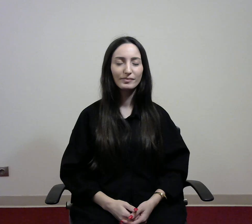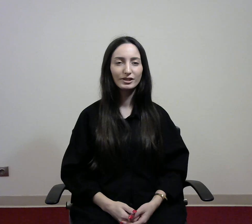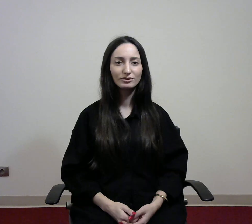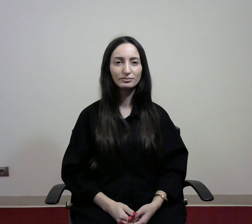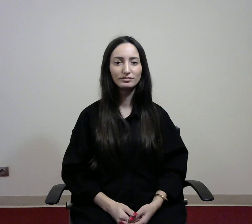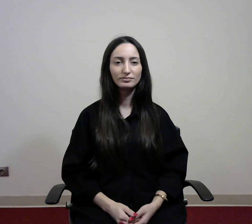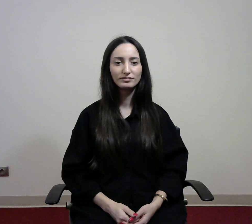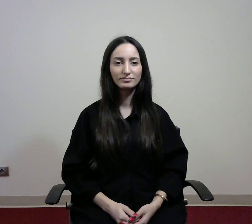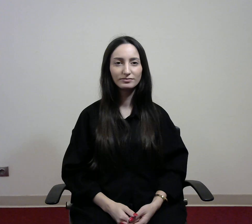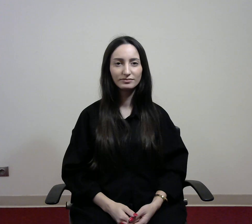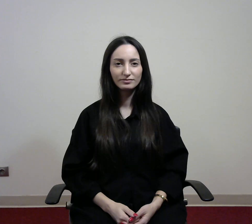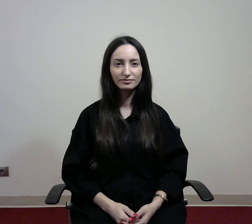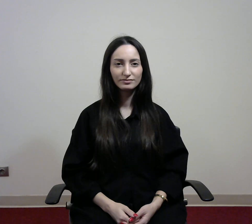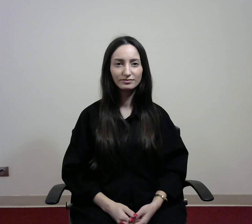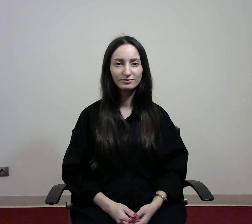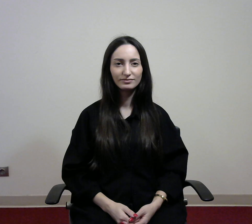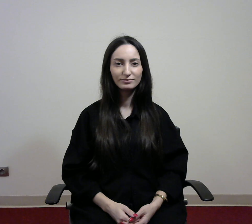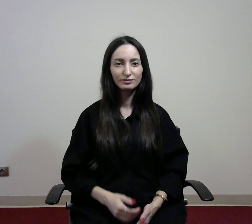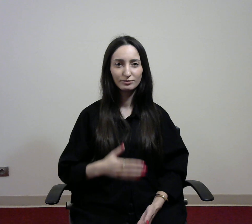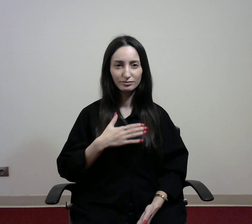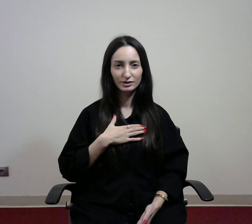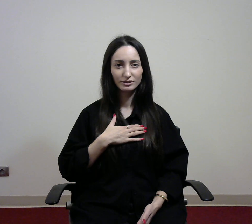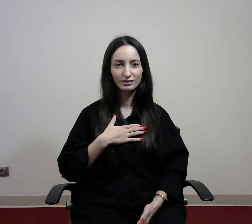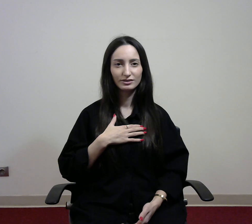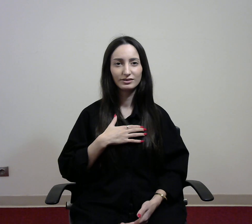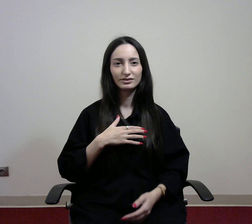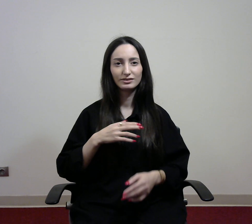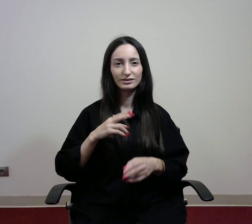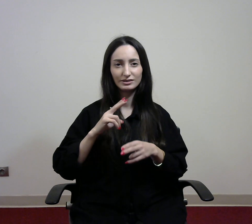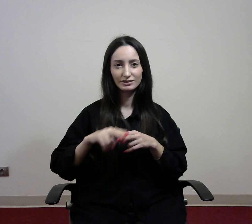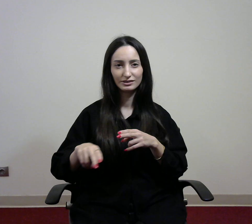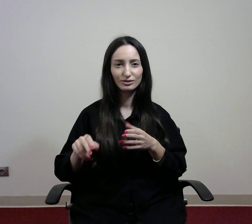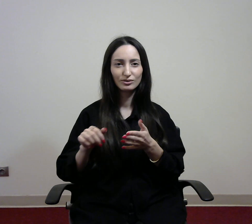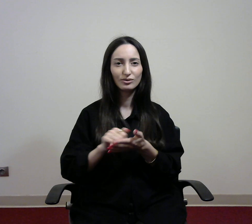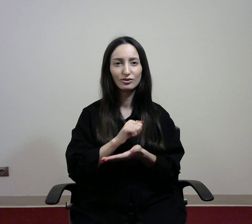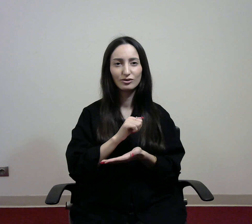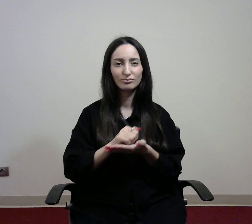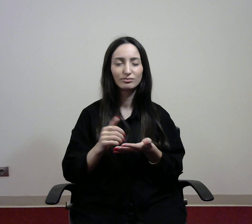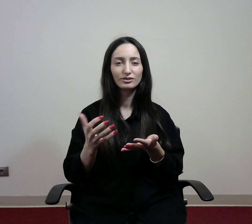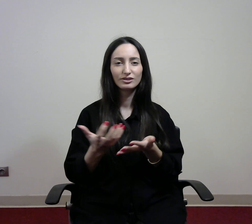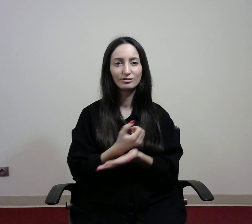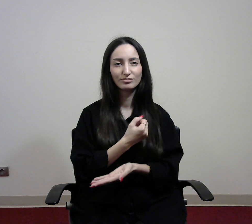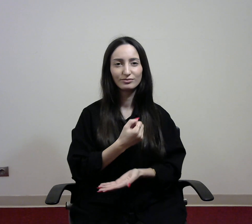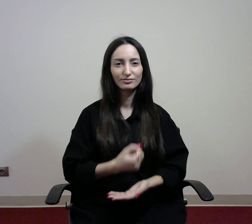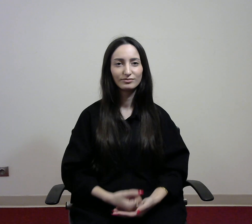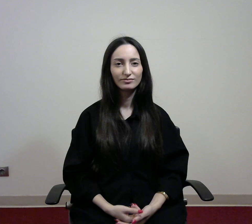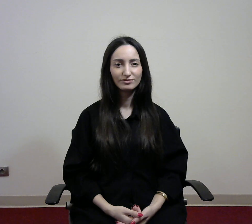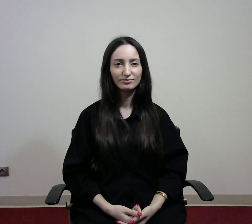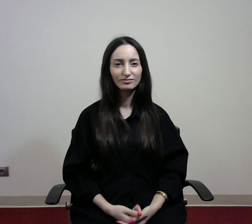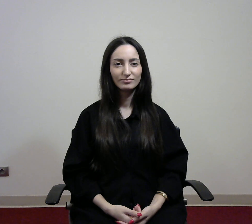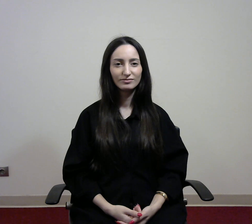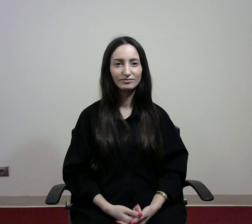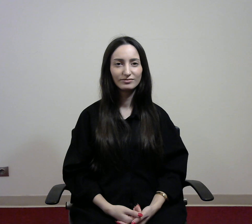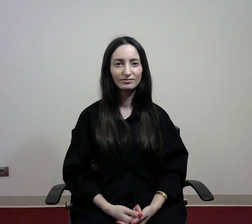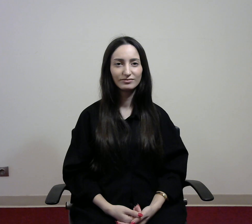Mən itirdiyim sənədi tapmışam